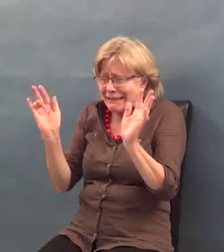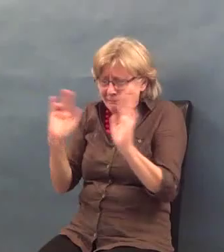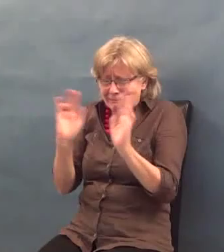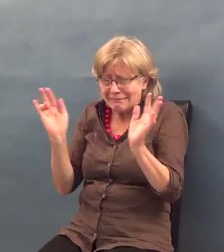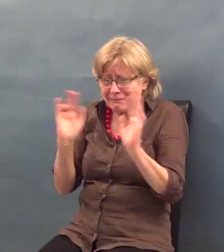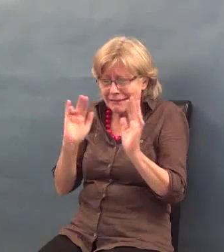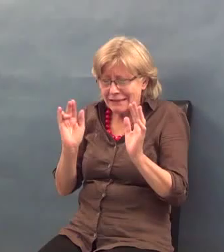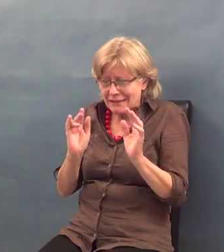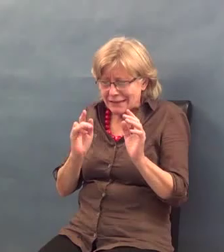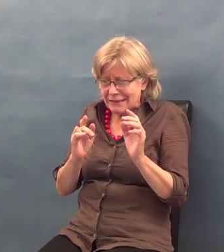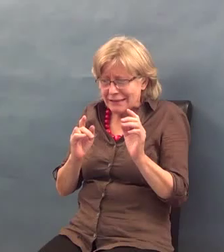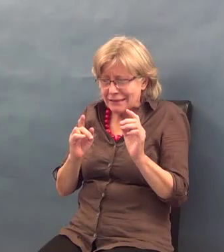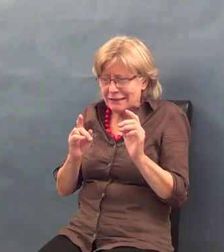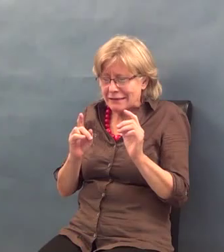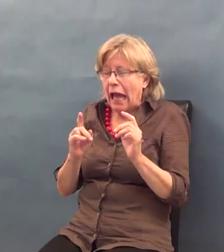Nie.